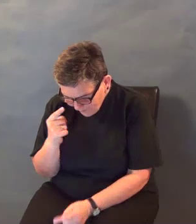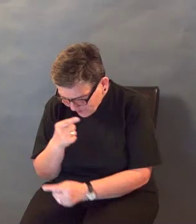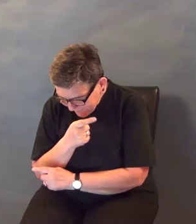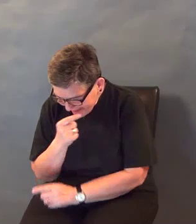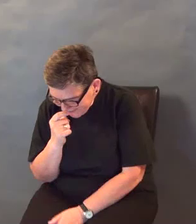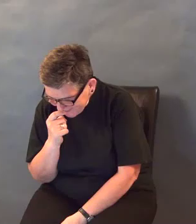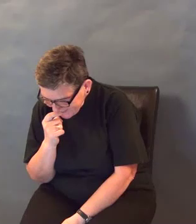Pomyłka.